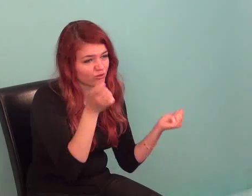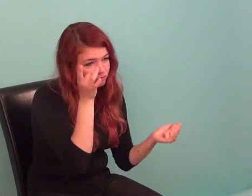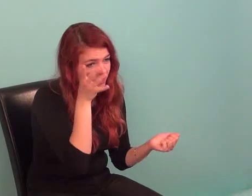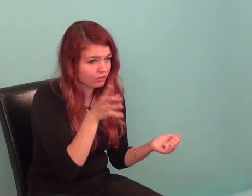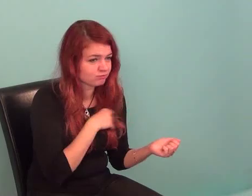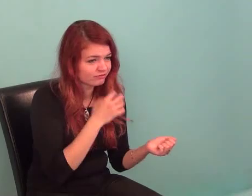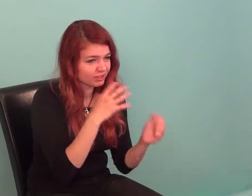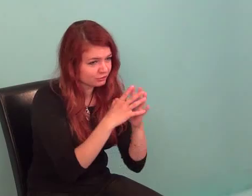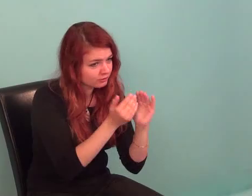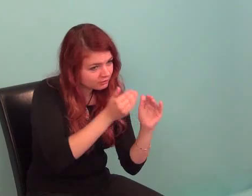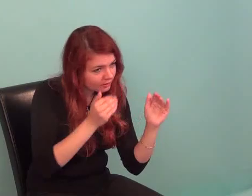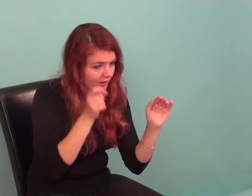Może wcześniej rano, przed dziesiątą.